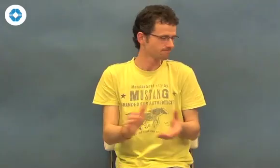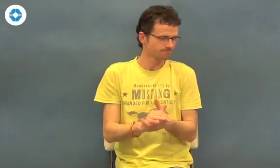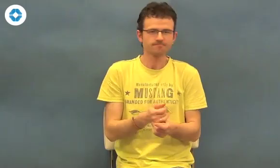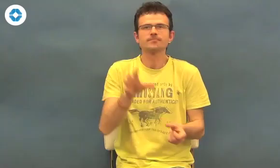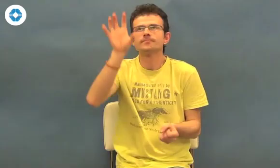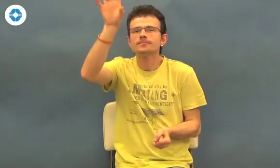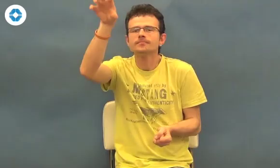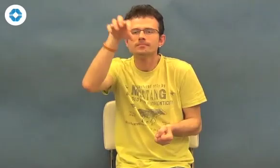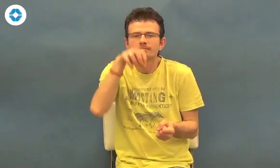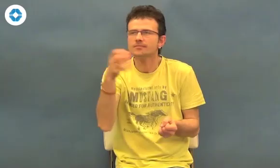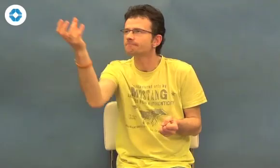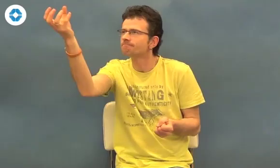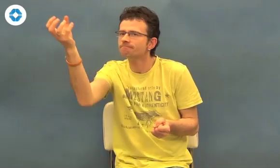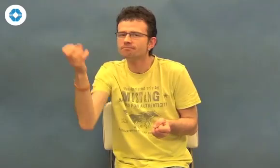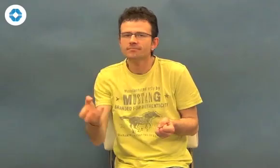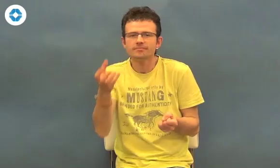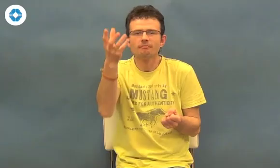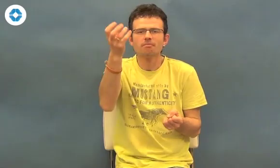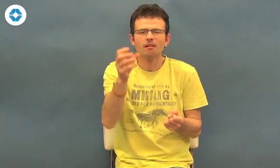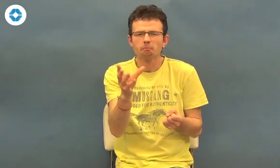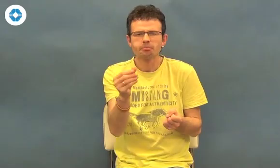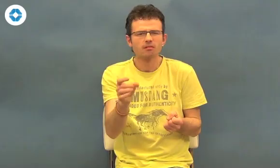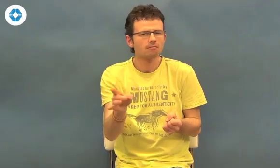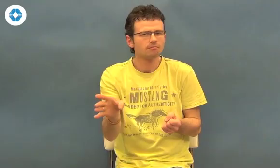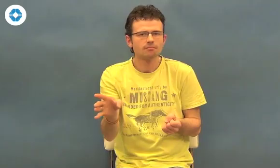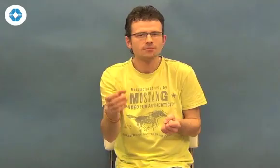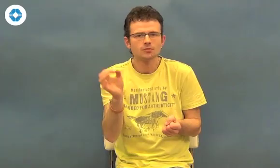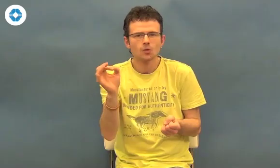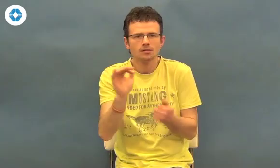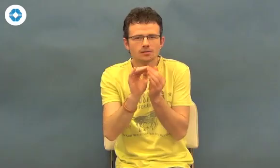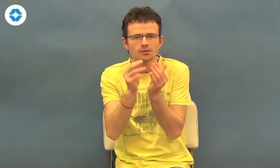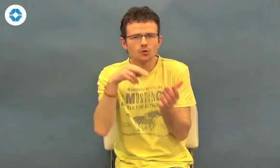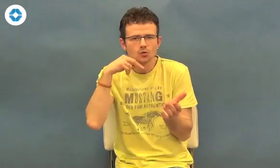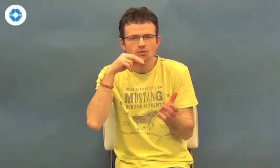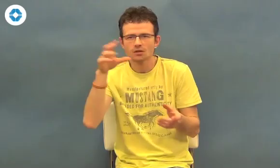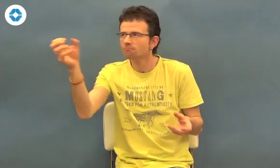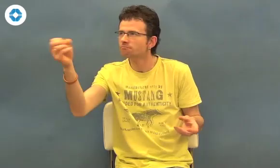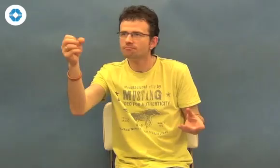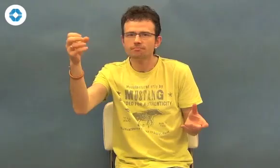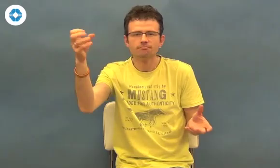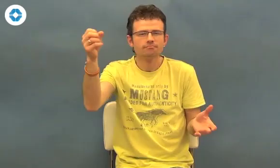Zbiera gruszki. Jeśli jakaś jest zepsuta, to odrzuca, zbiera tylko ładne gruszki.